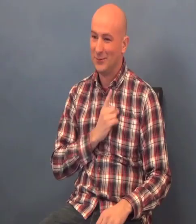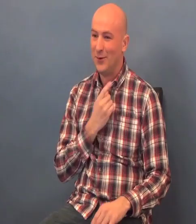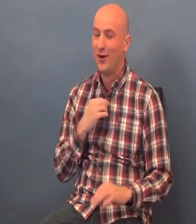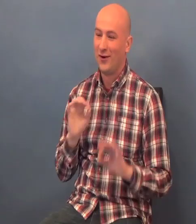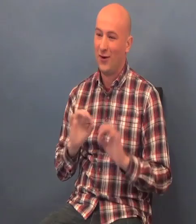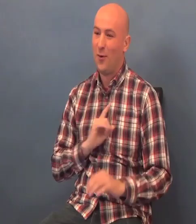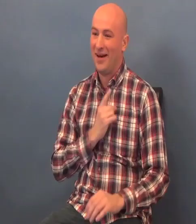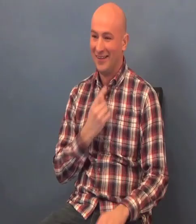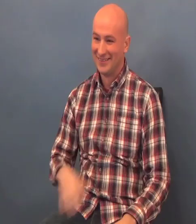Podrywacz, romantyczny.